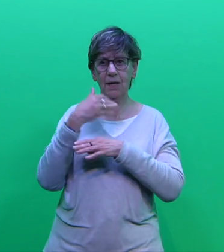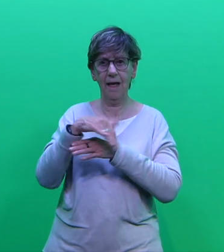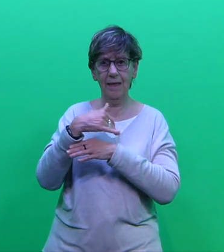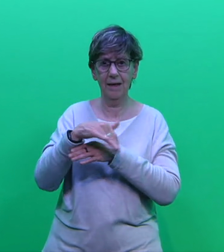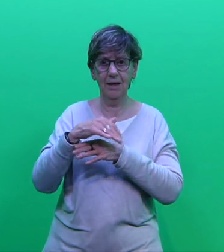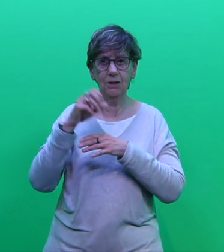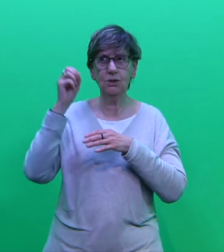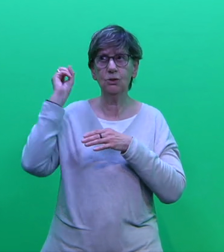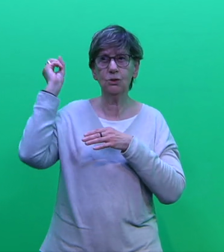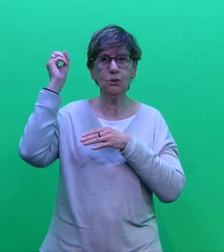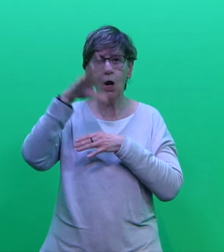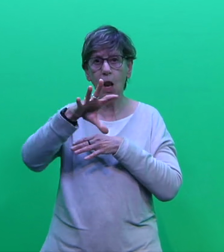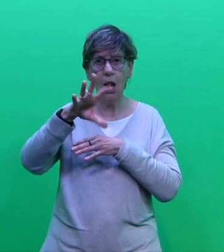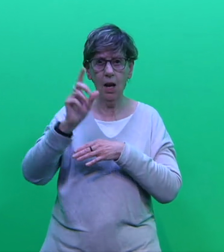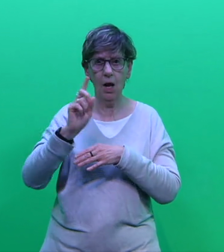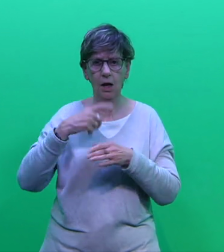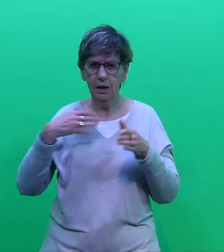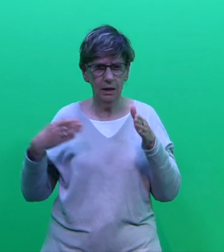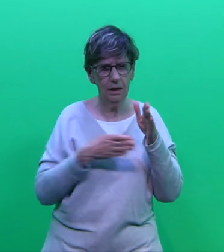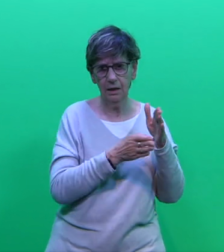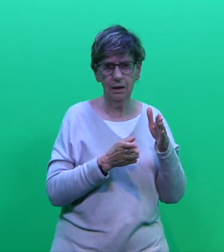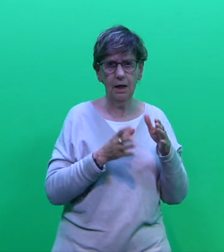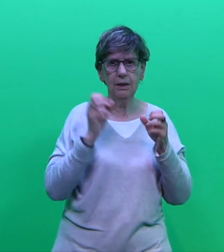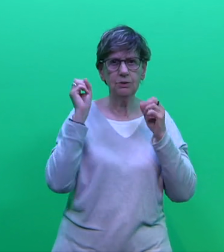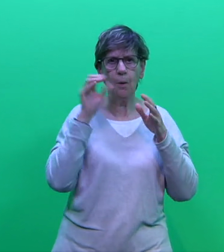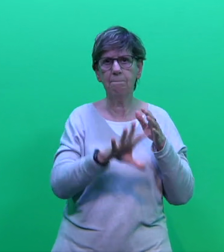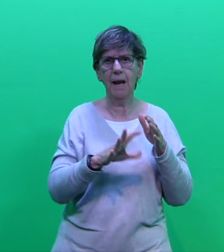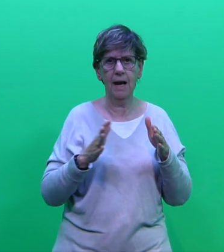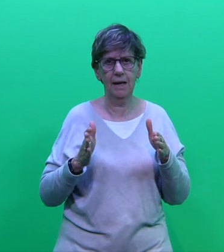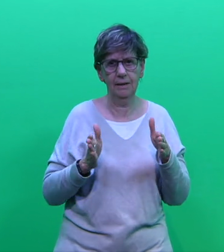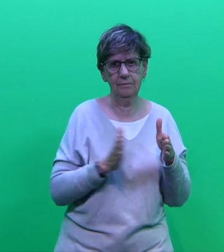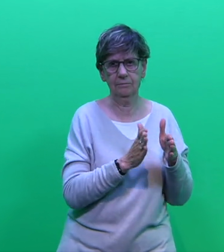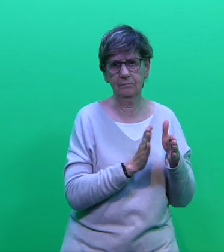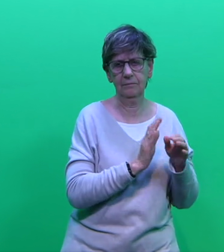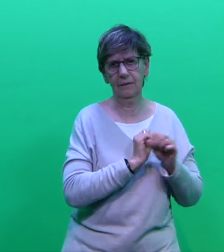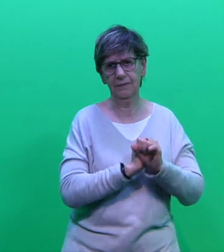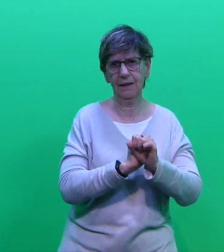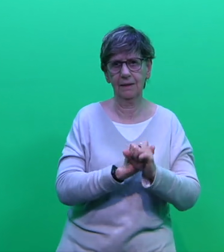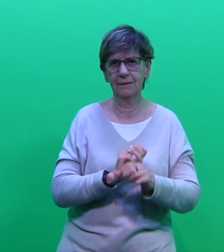Quan vaig pel carrer i fa sol, busco l'ombra per protegir-me.